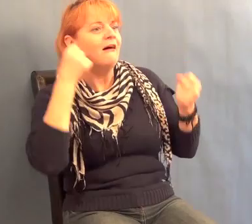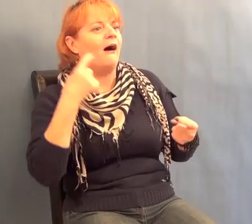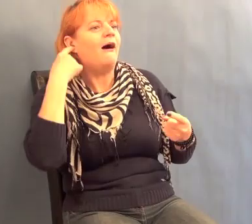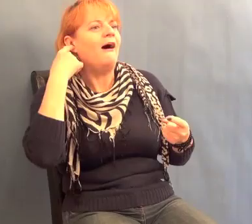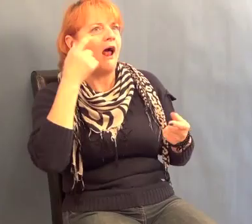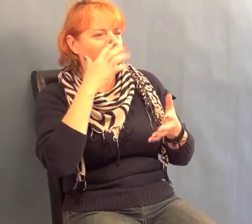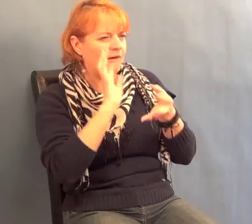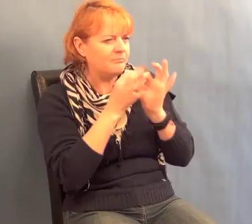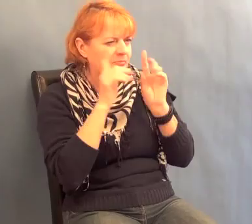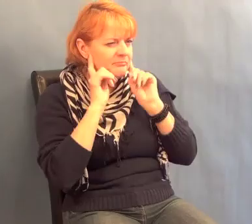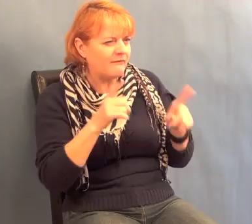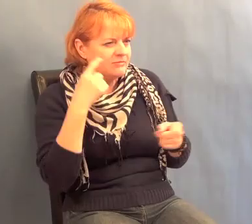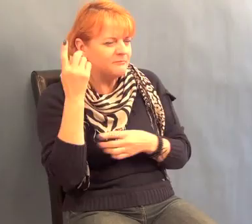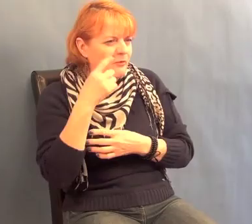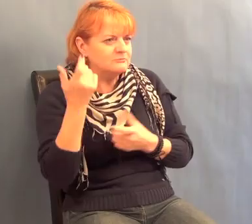Gdyby był prawdziwy pożar, to co wtedy?